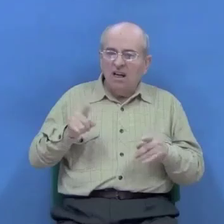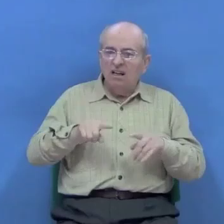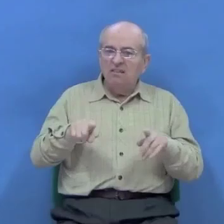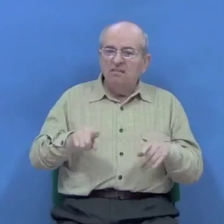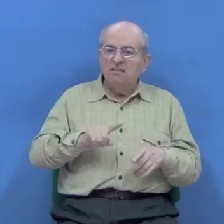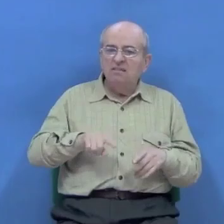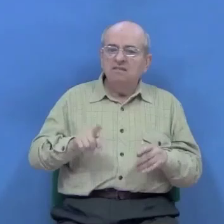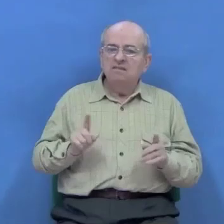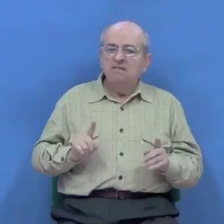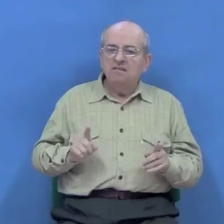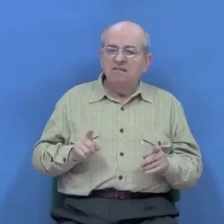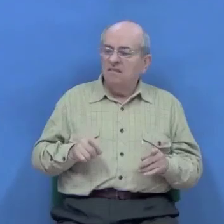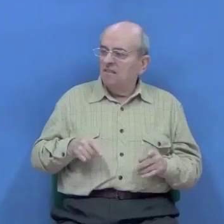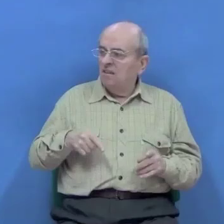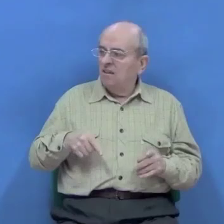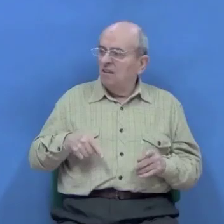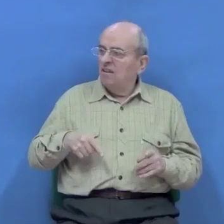Zakaz.